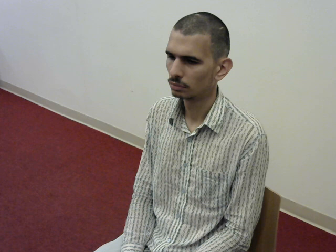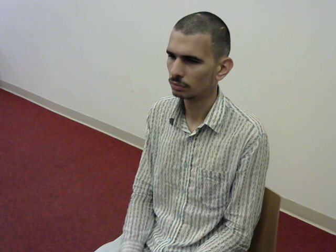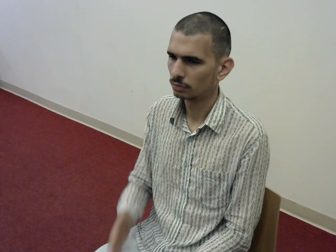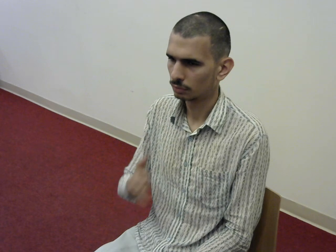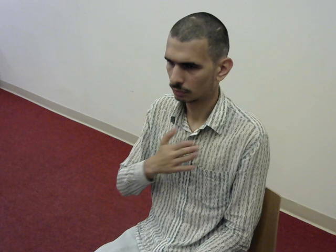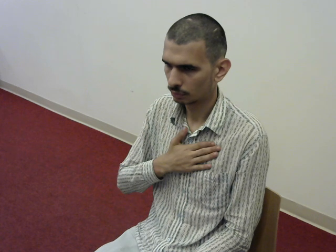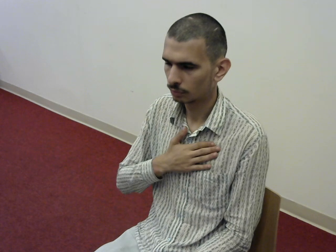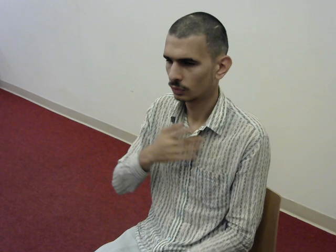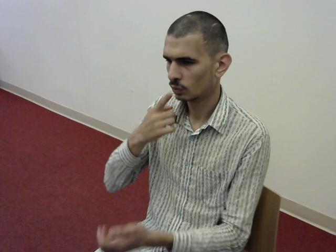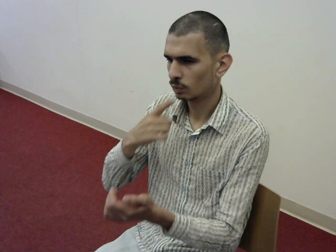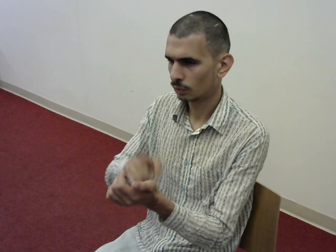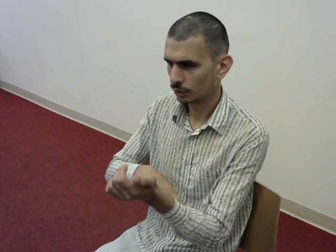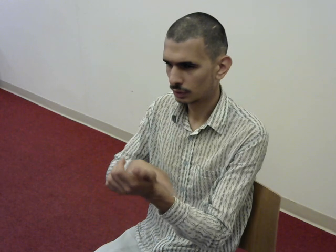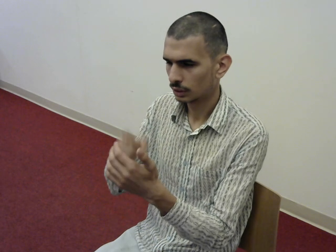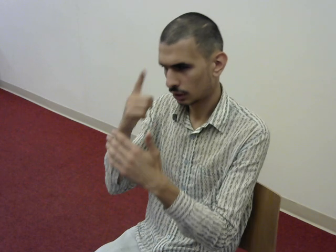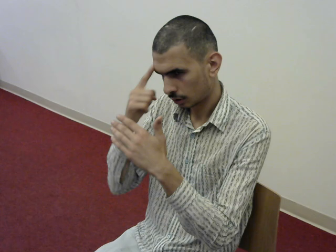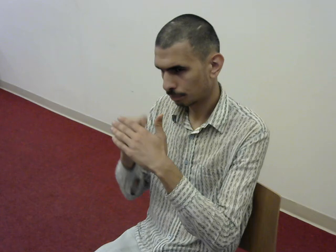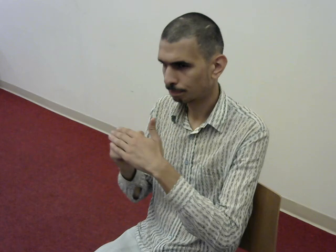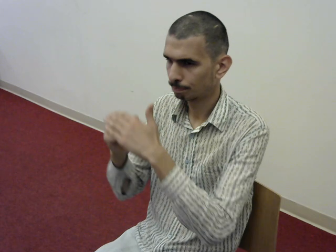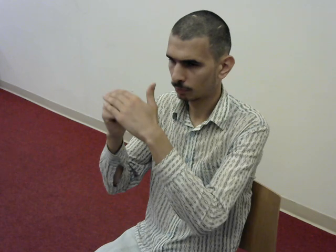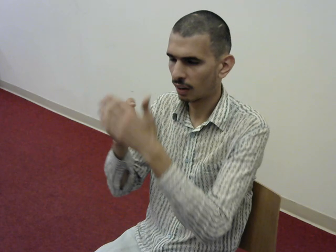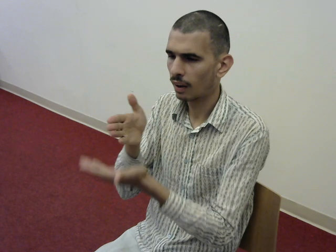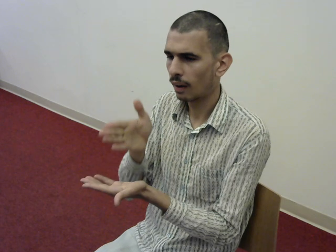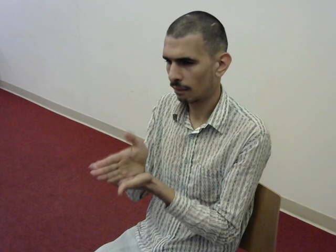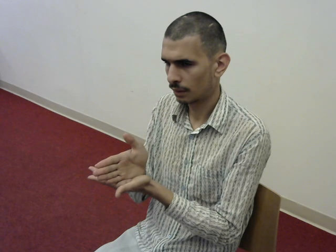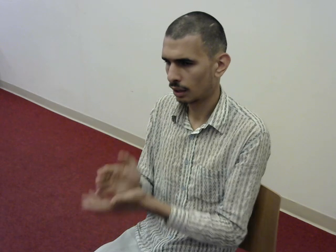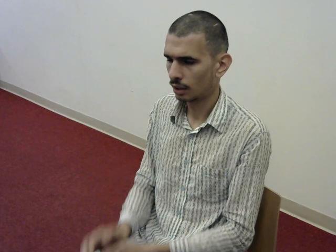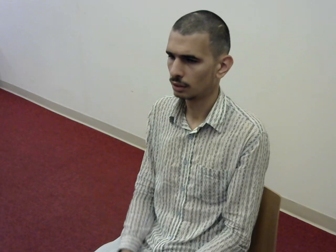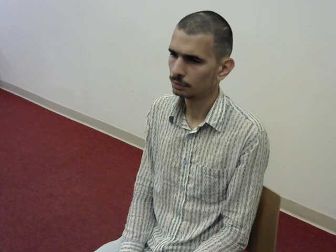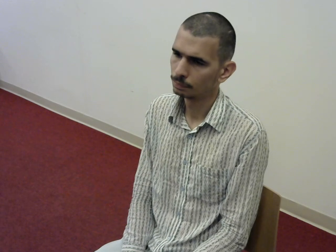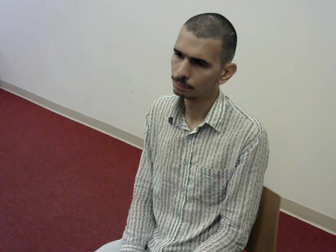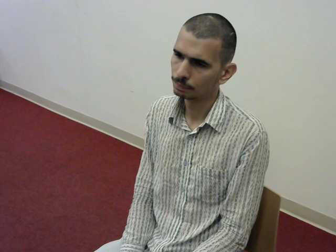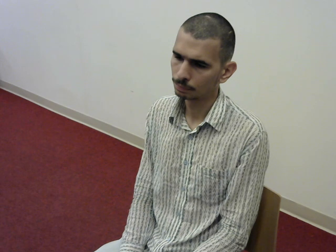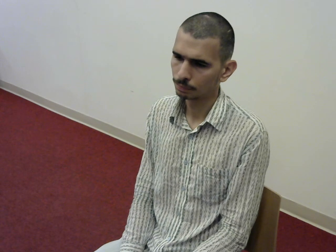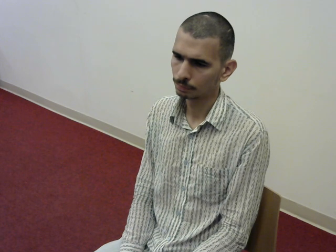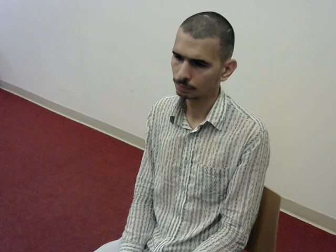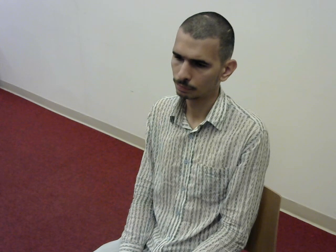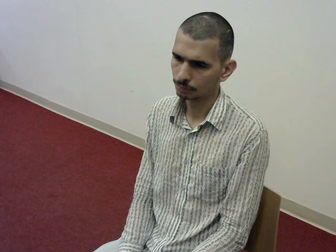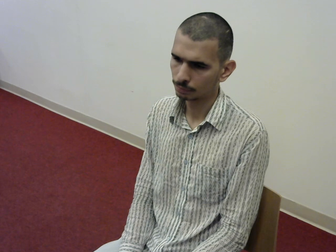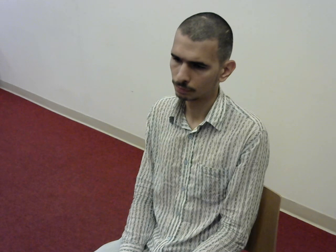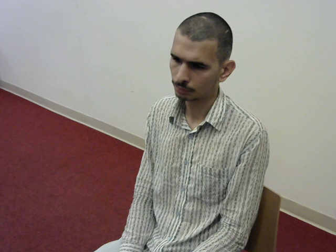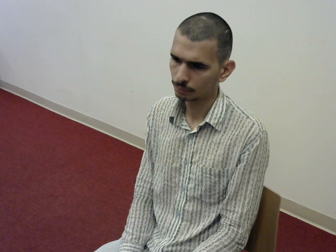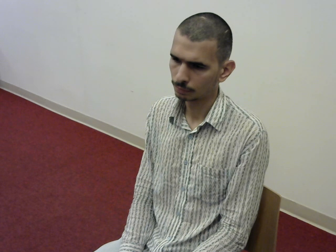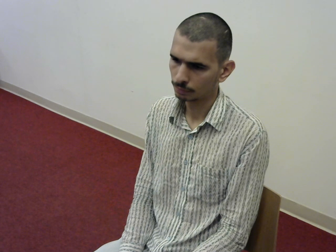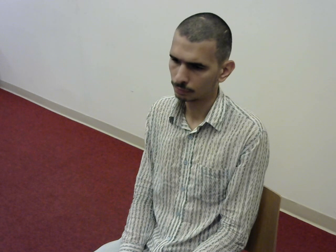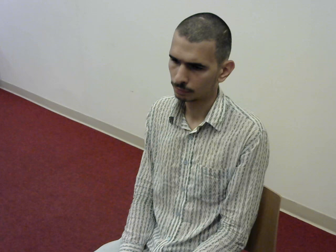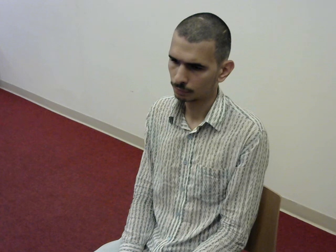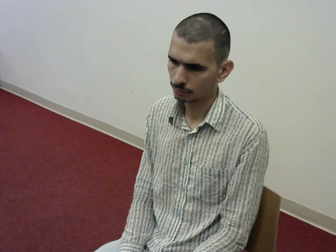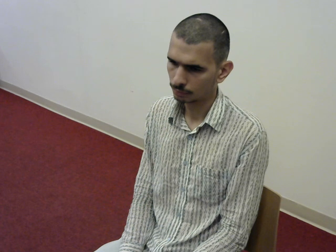Mənim qan təzyiqim var